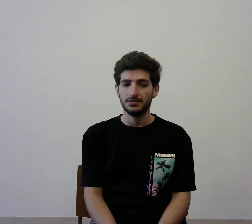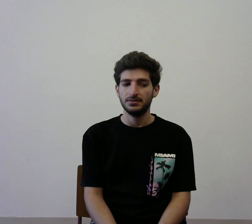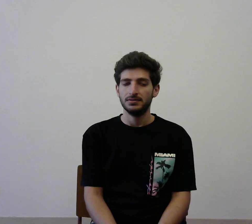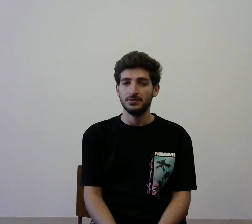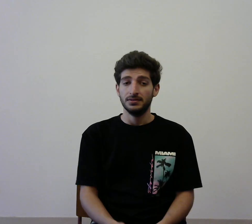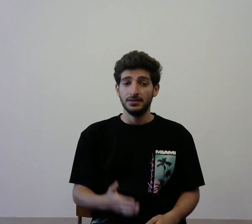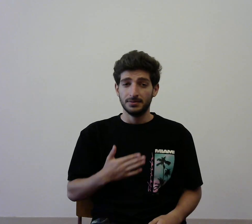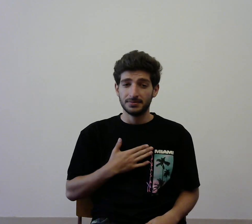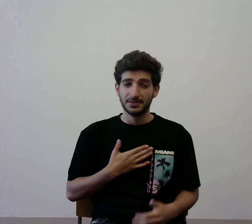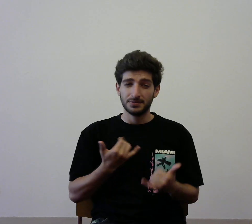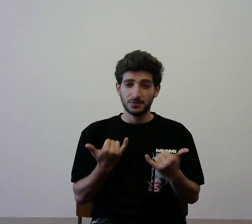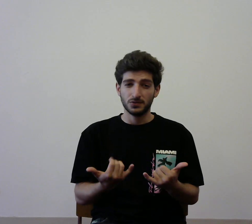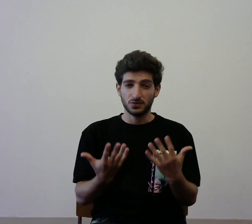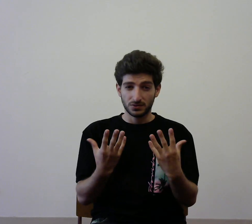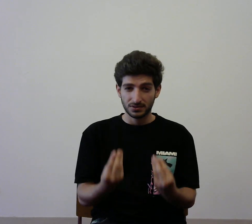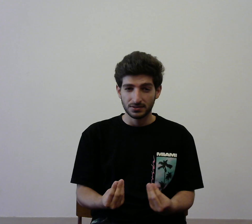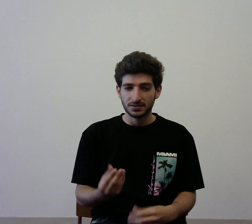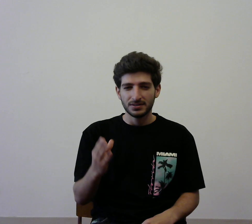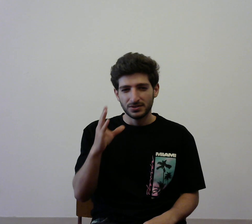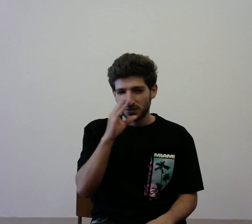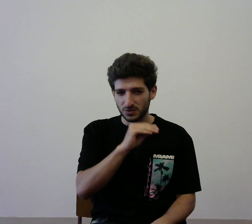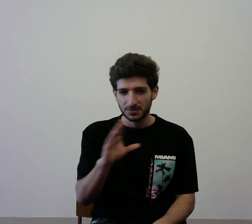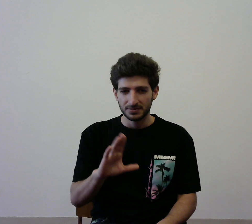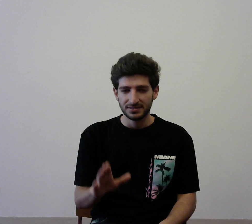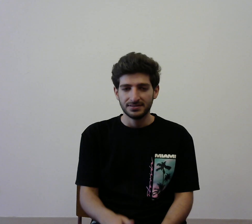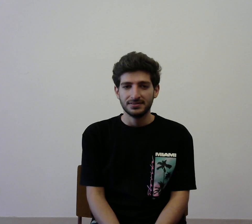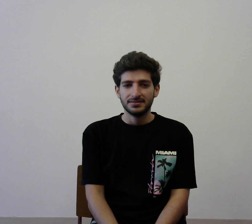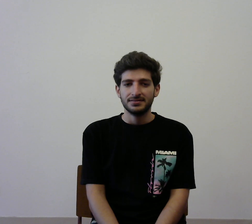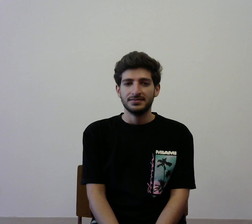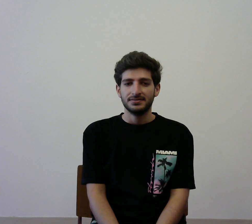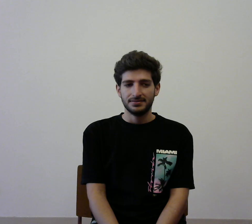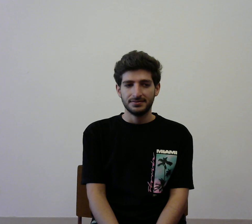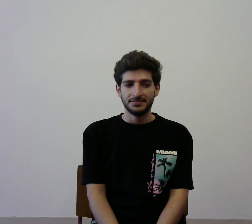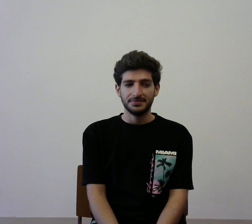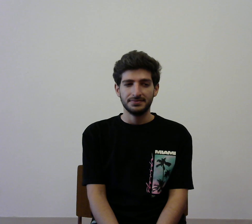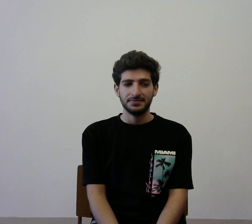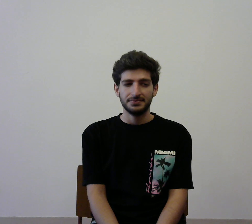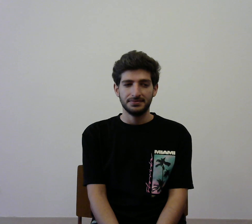Məndə bu gün alınmır